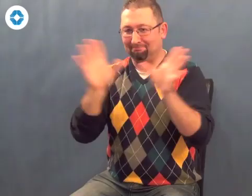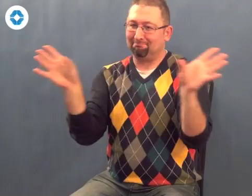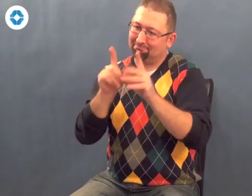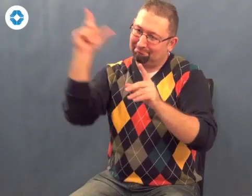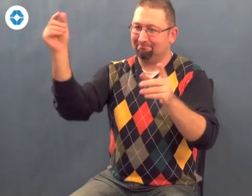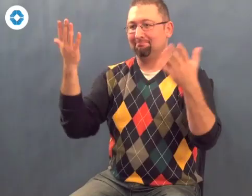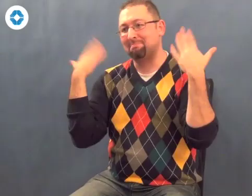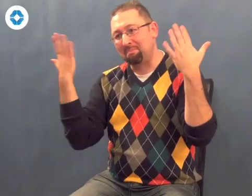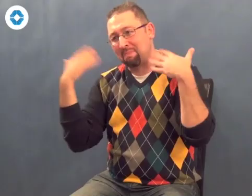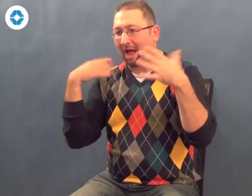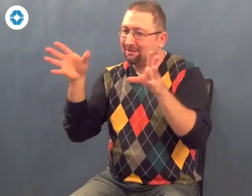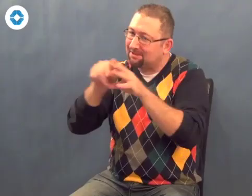Poszli razem na spacer.